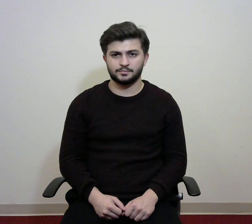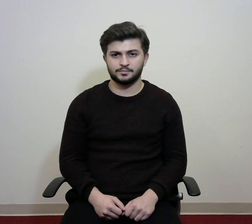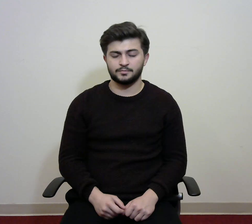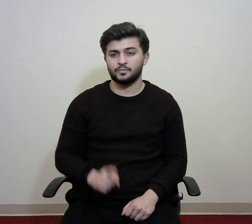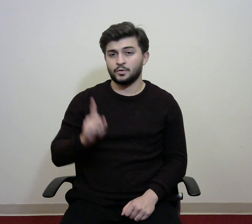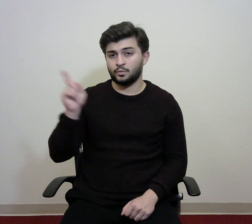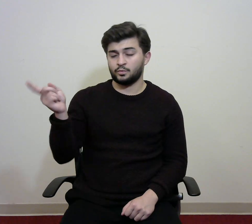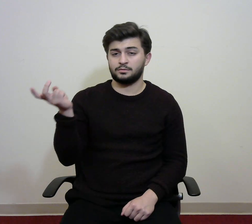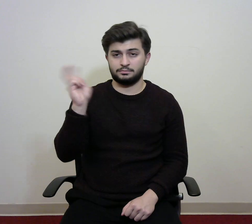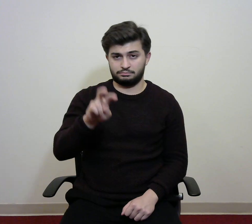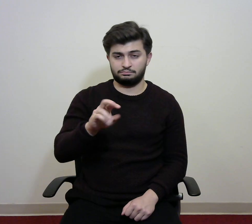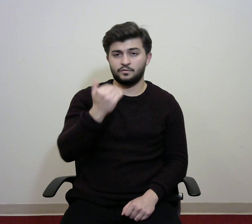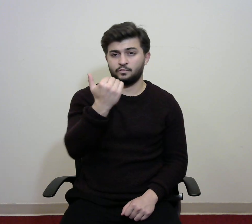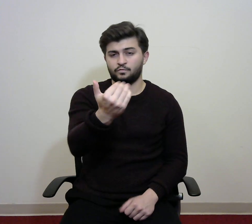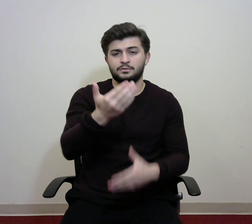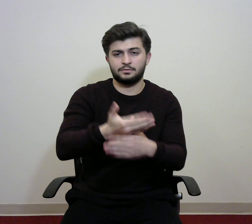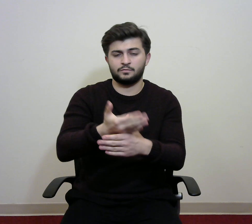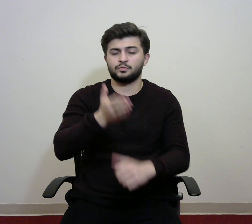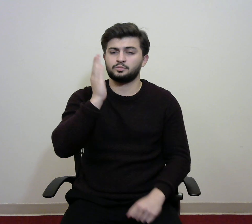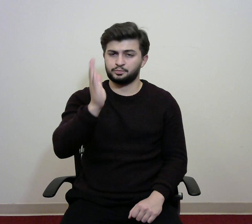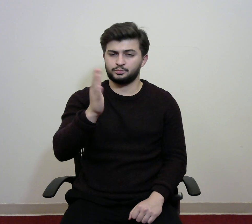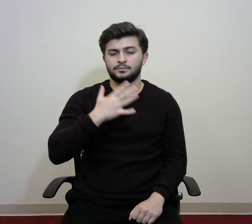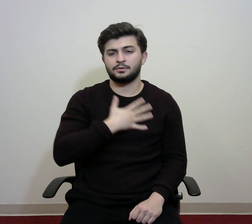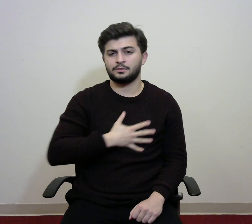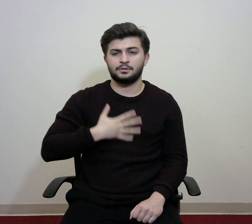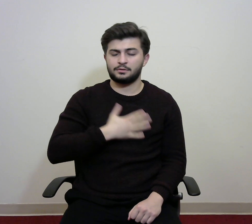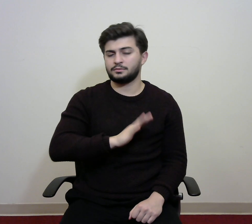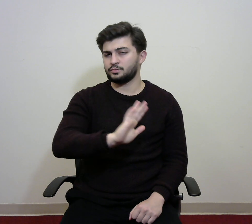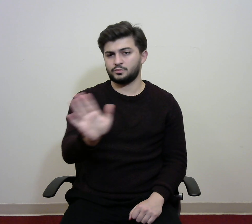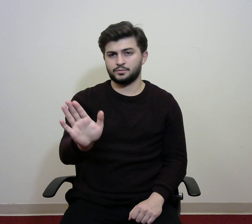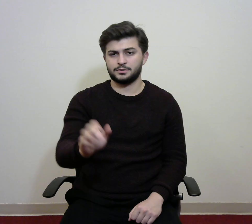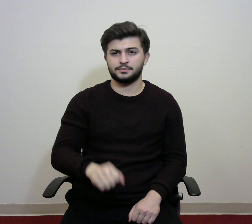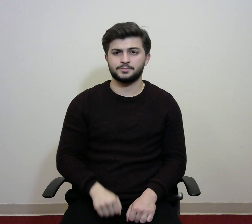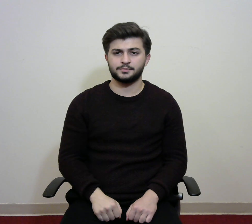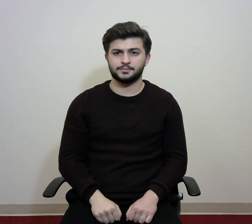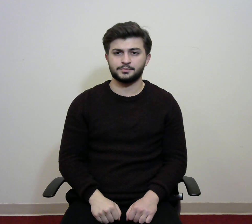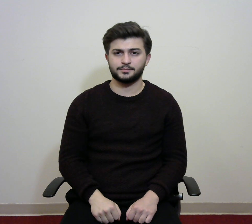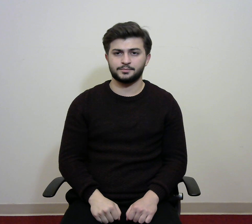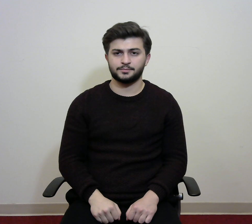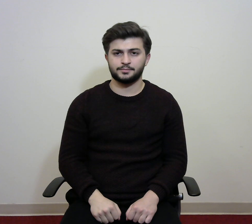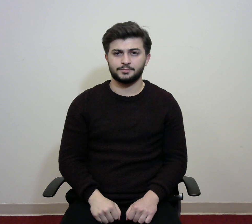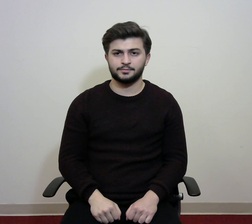O gəlib sizə kömək edəcək, narahat olmayın